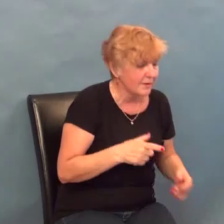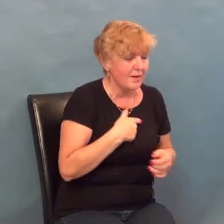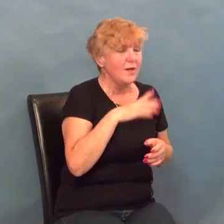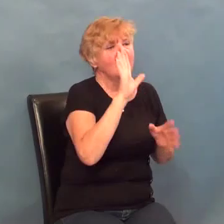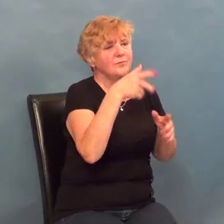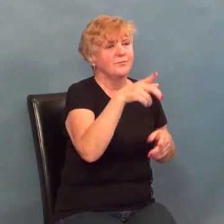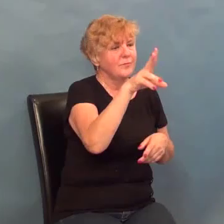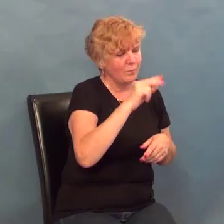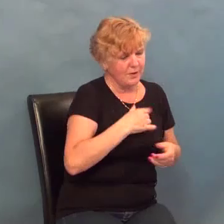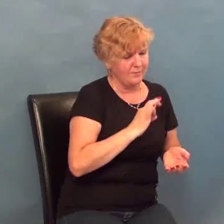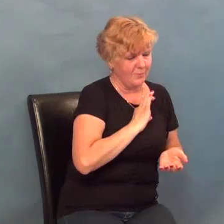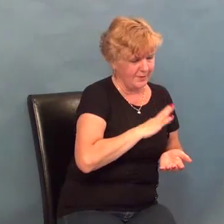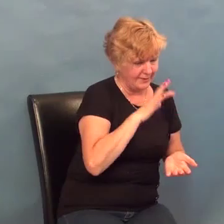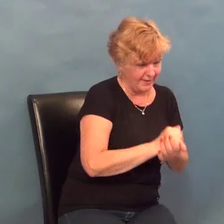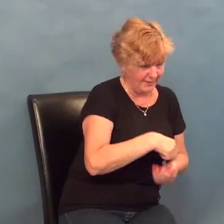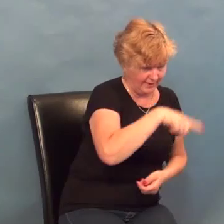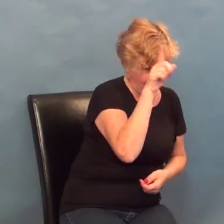W poniedziałek jestem zajęta przez cały dzień.